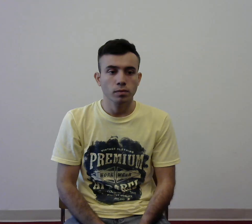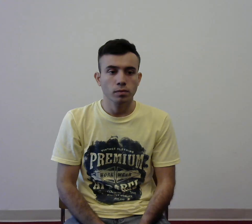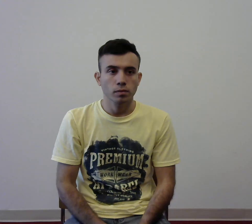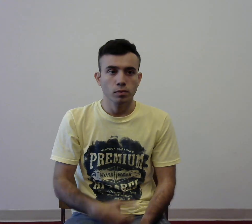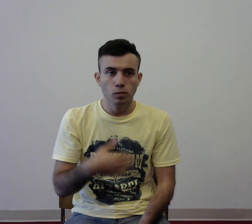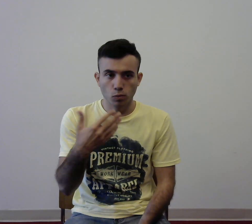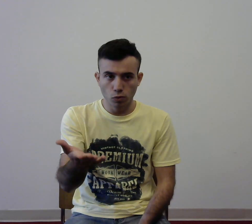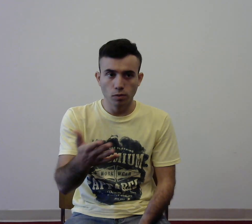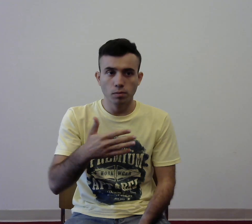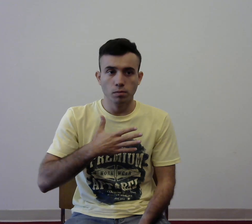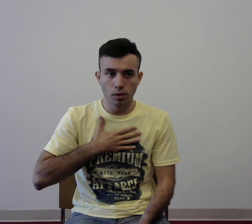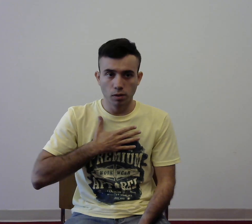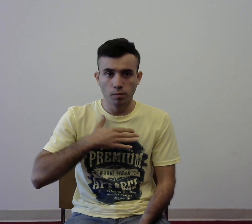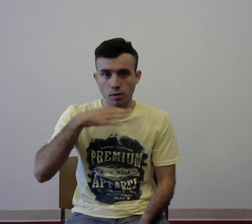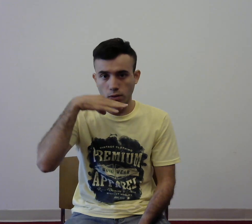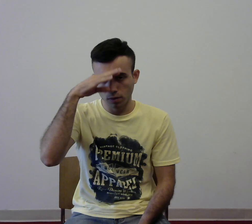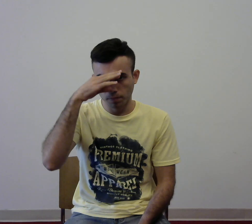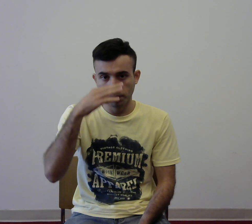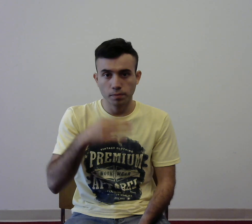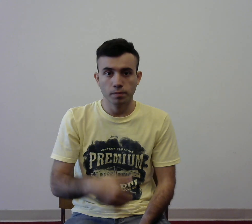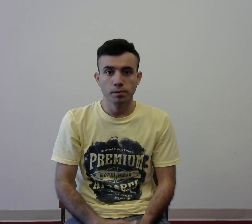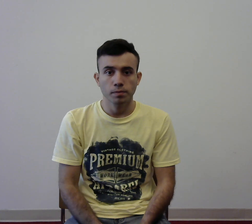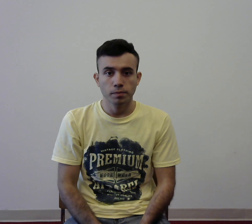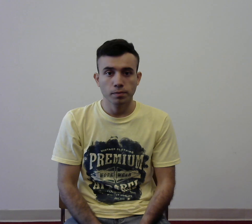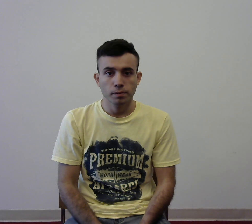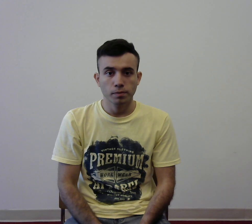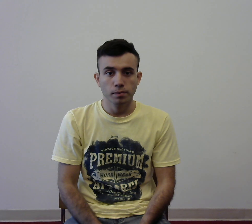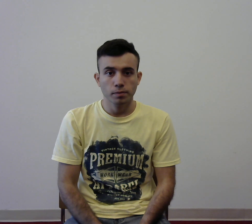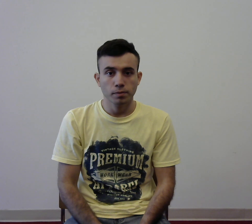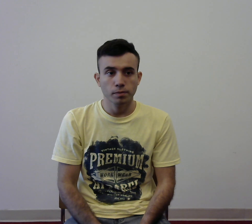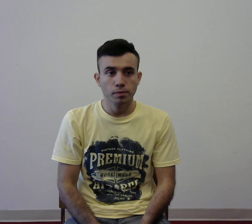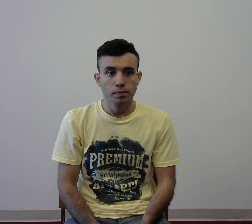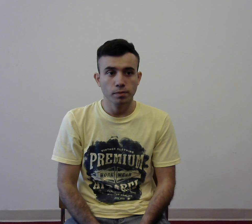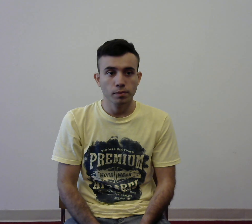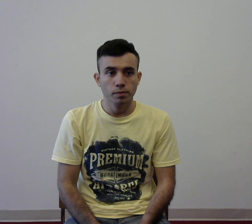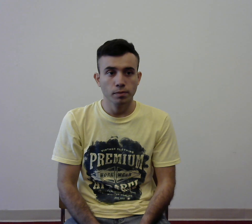Bu mənim atamdır